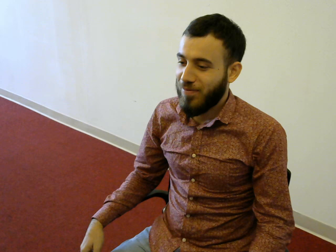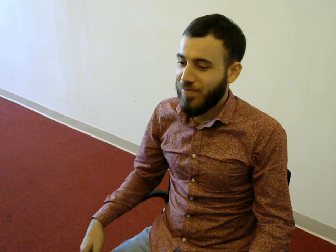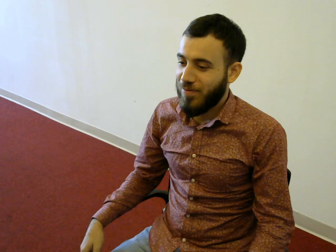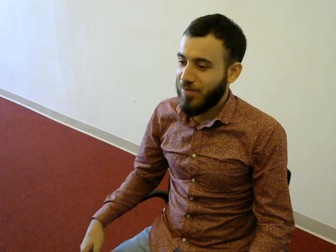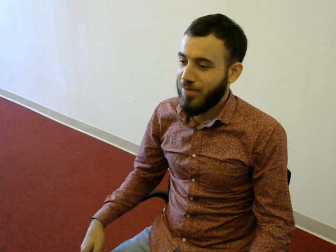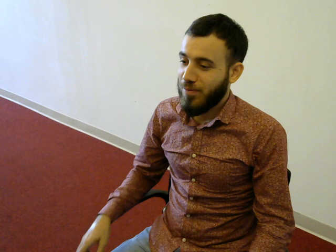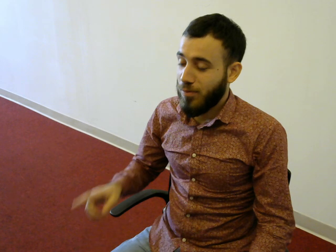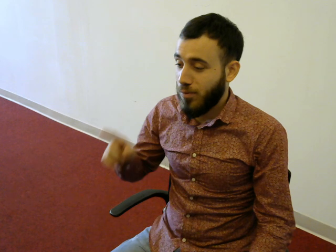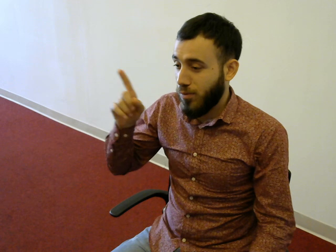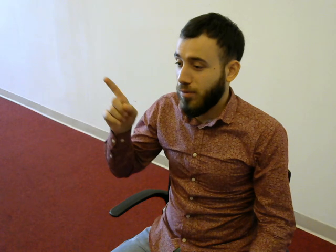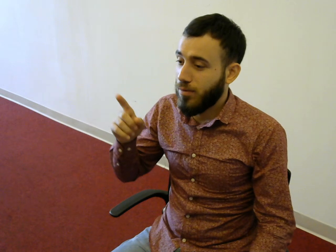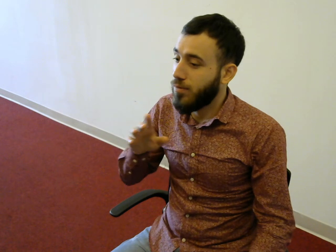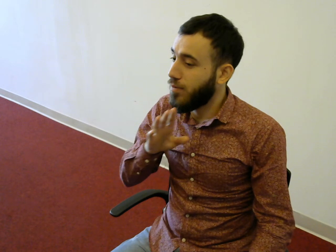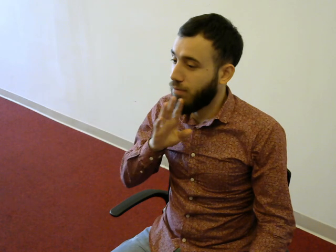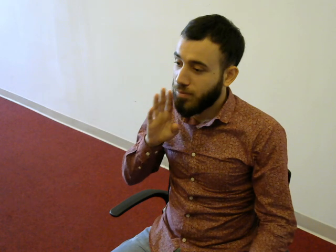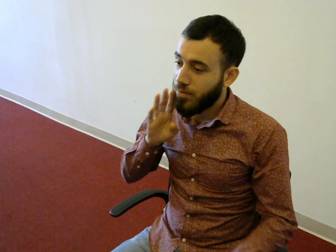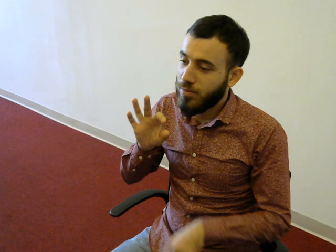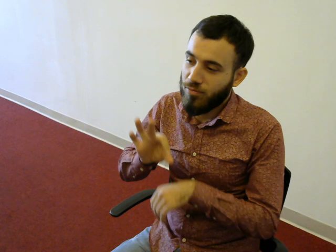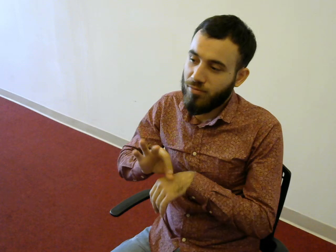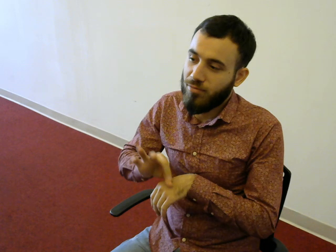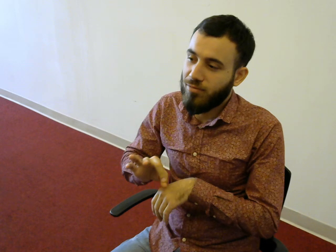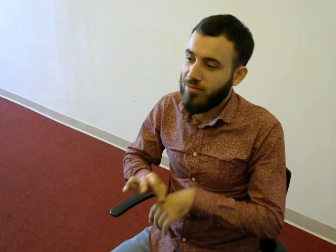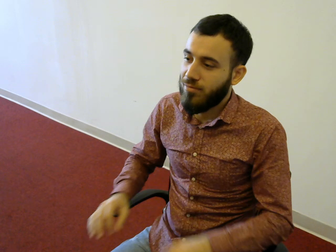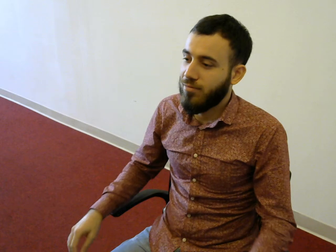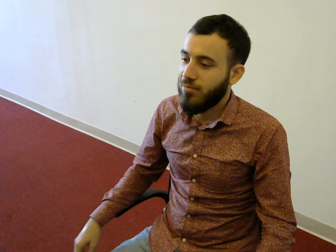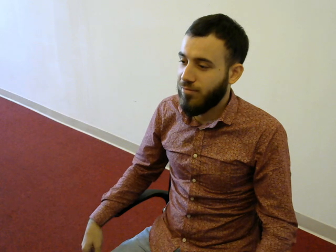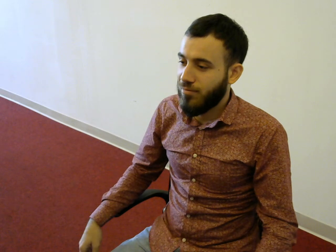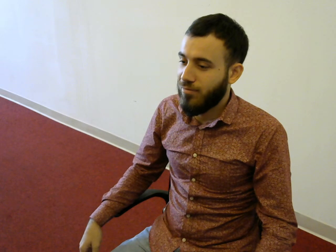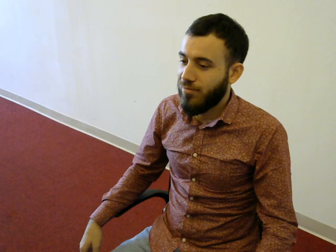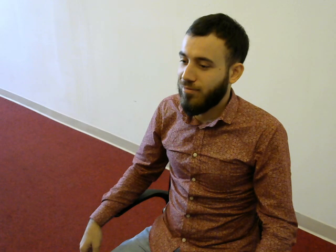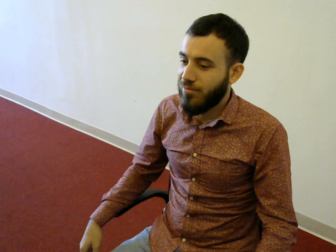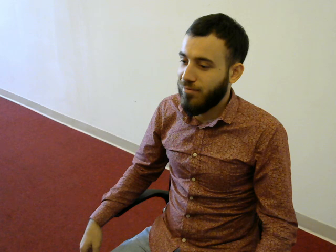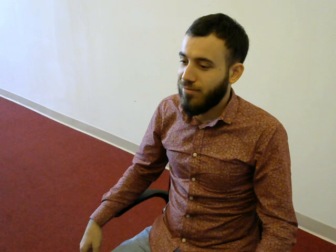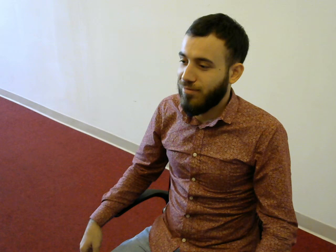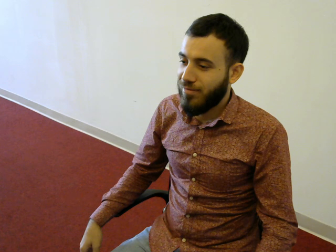Onun anası xəstələnmişdi